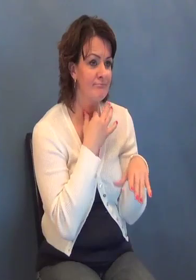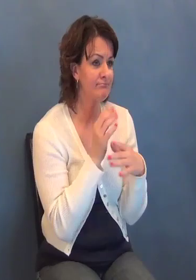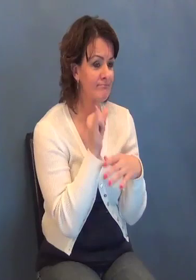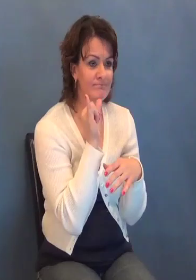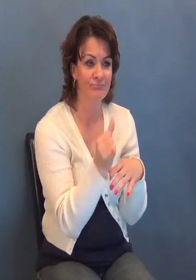Nie mogę.